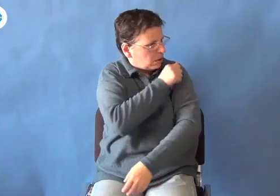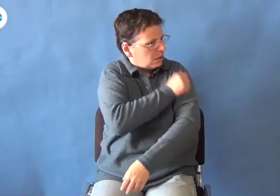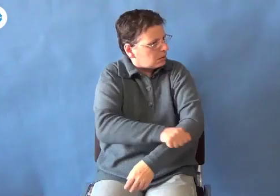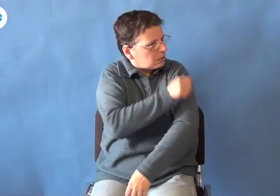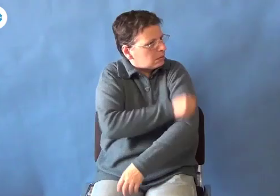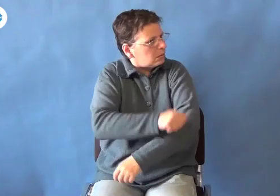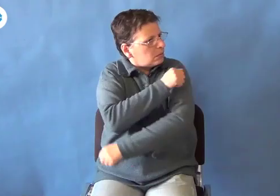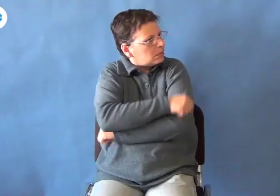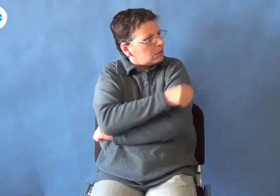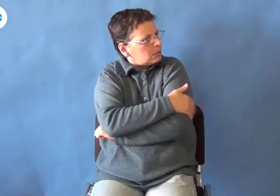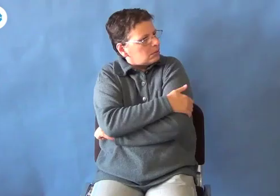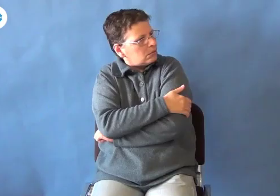Trzeba go wyczyścić.